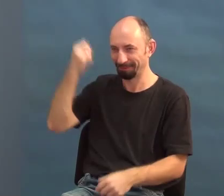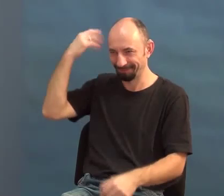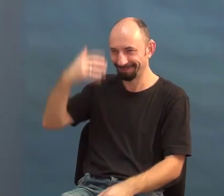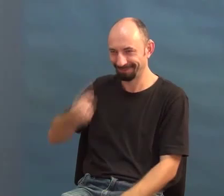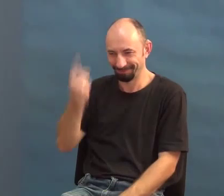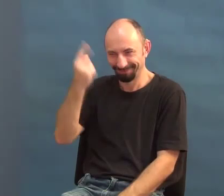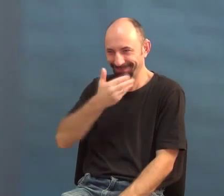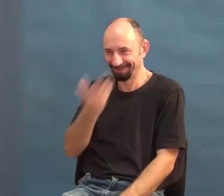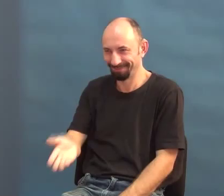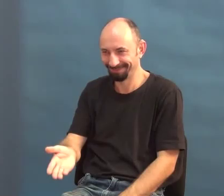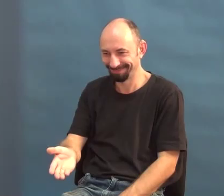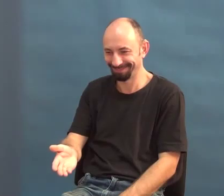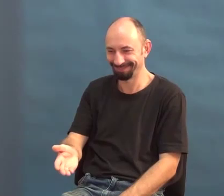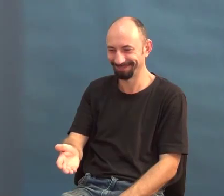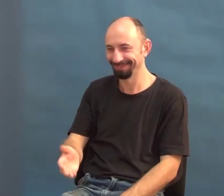Dziwnie, nie ma czegoś takiego.